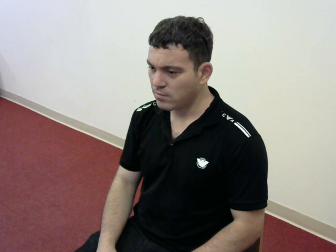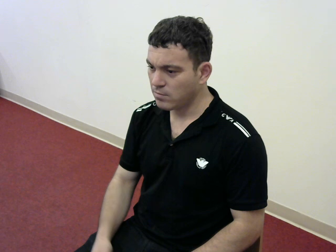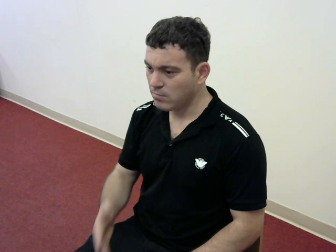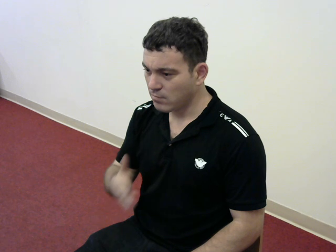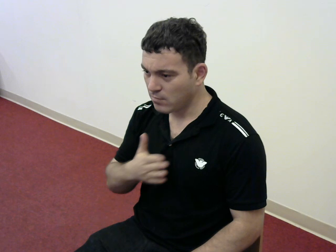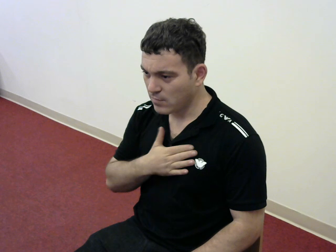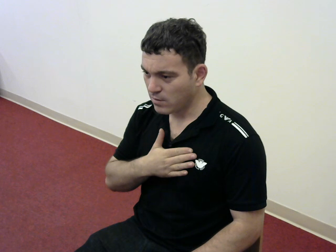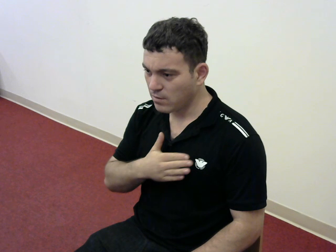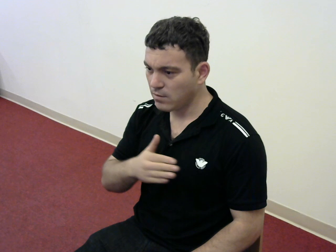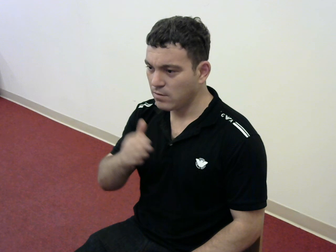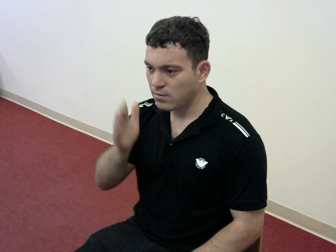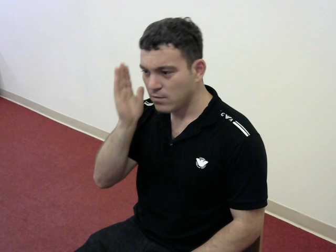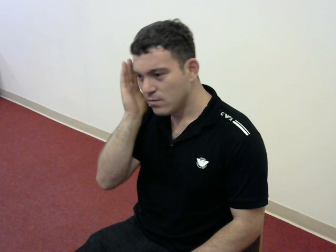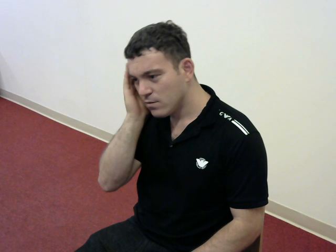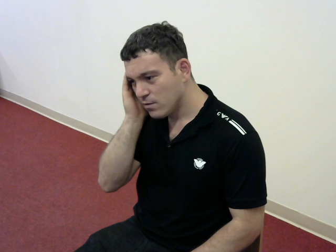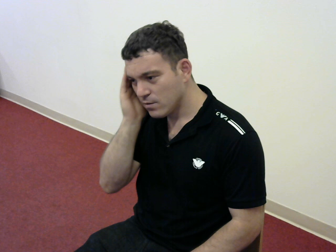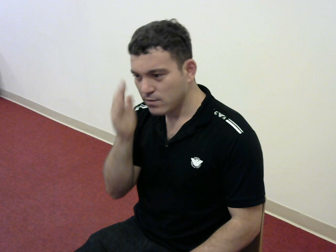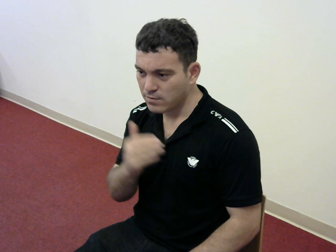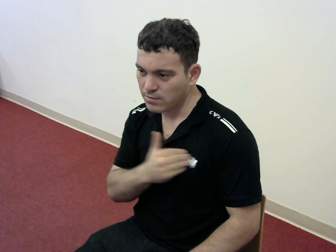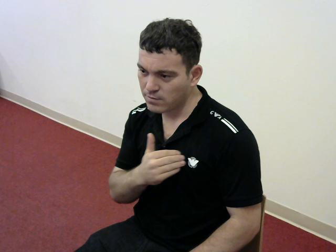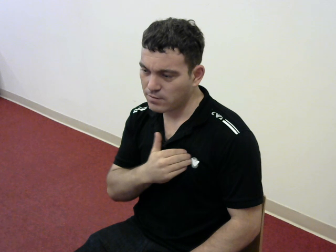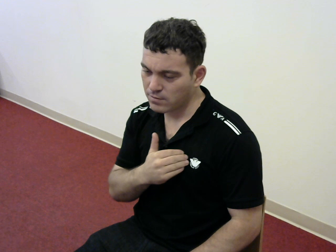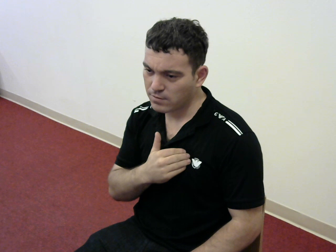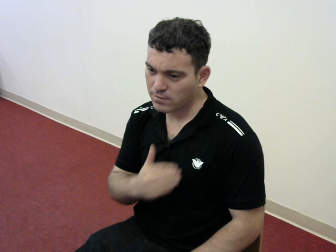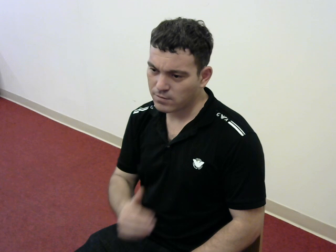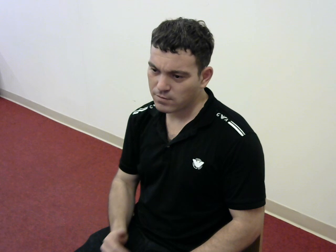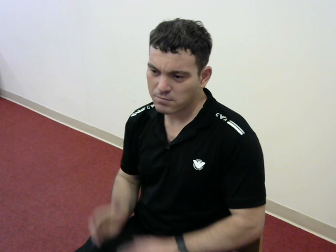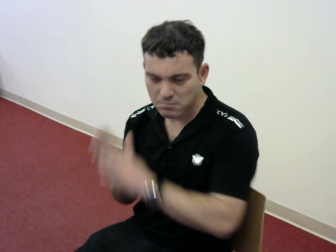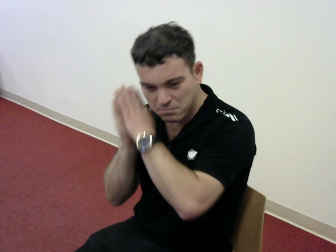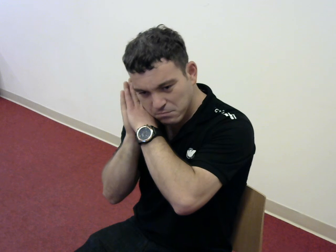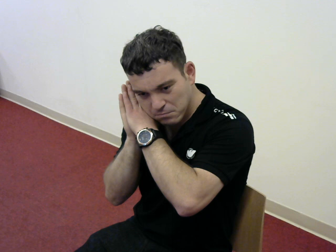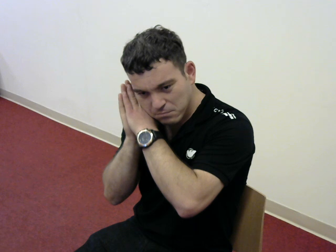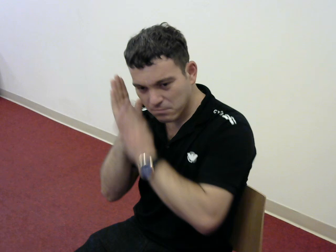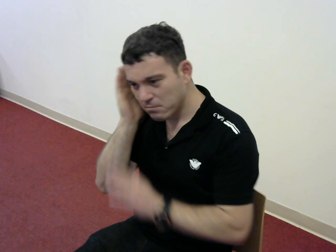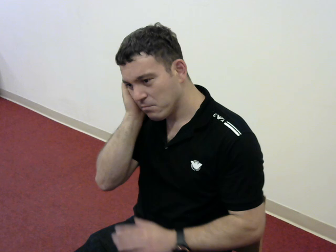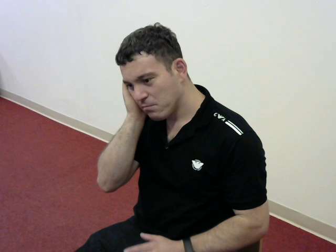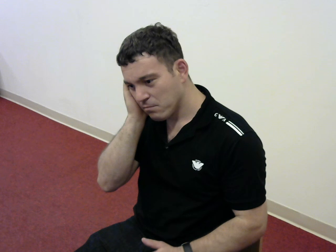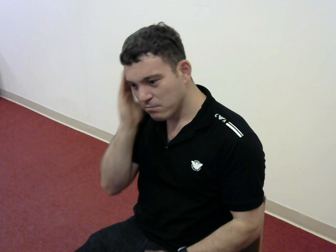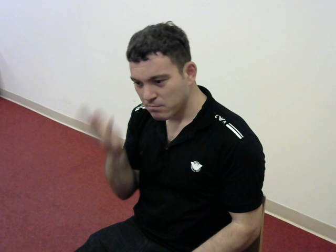Mən yatmaq istəyirəm